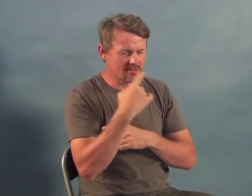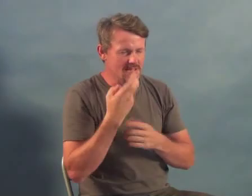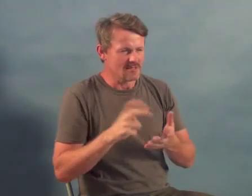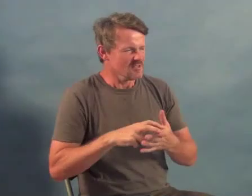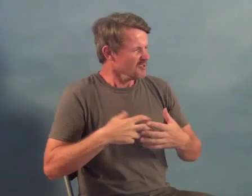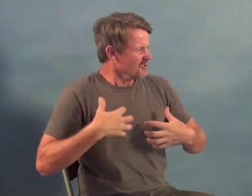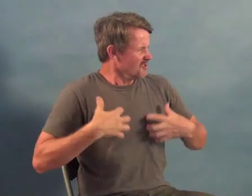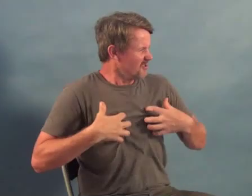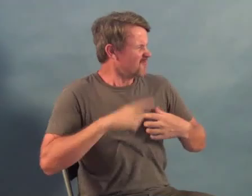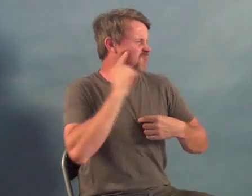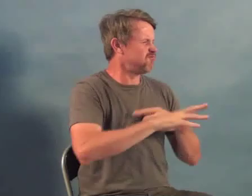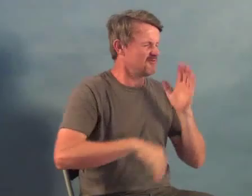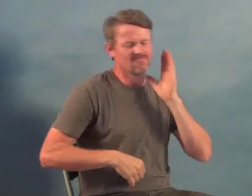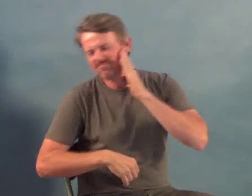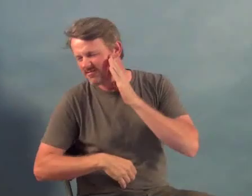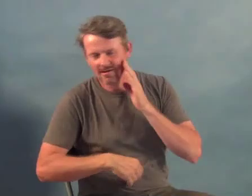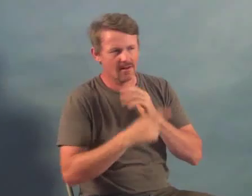Wstaje, jest zły i olewa go, odwraca się i śpi.